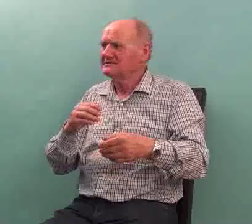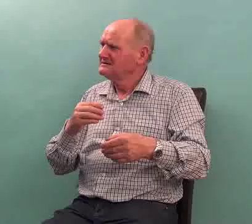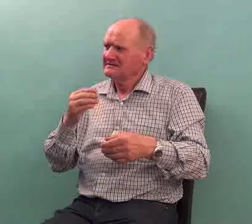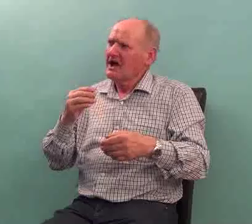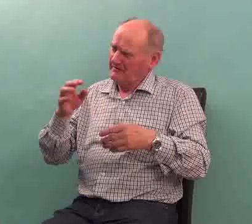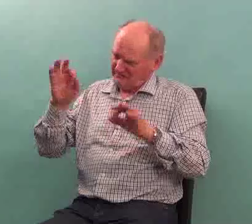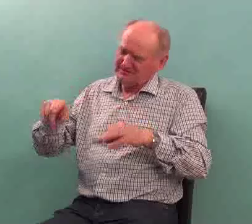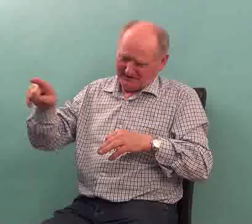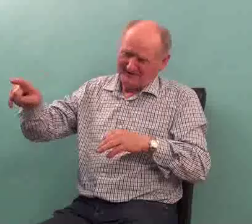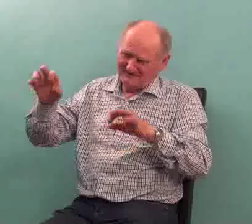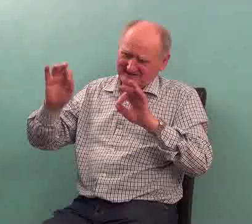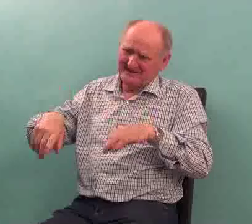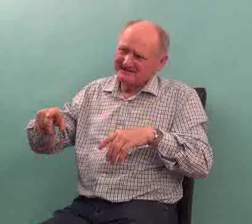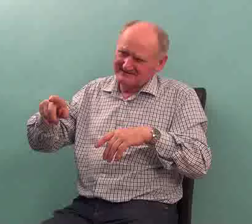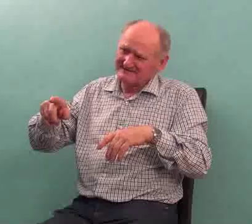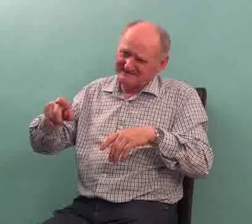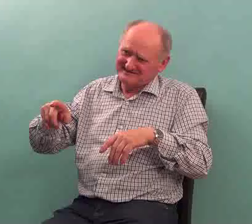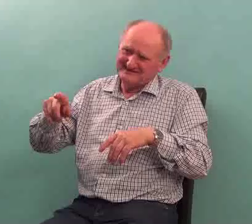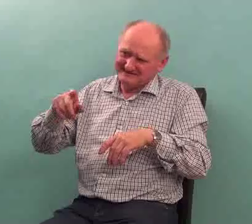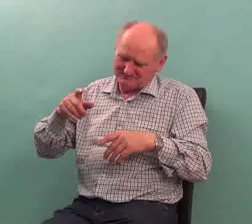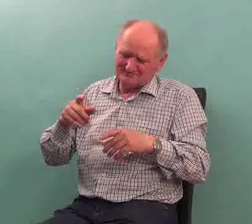Pokazuje na kogoś, że to jego wina.